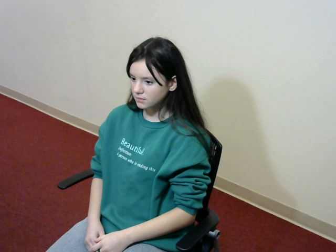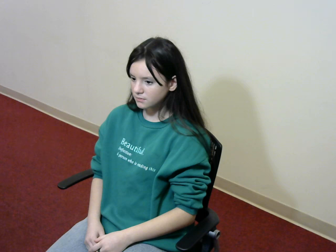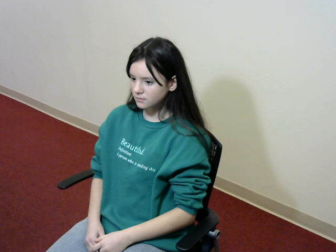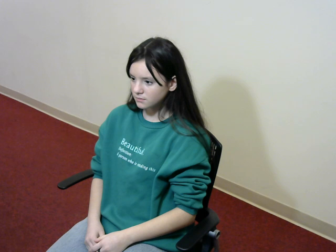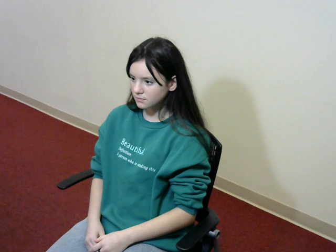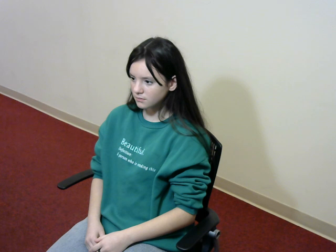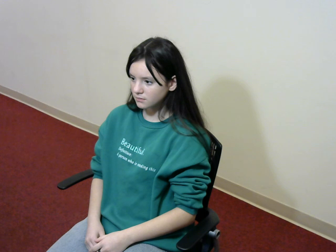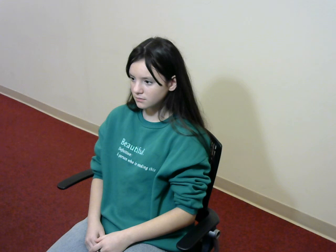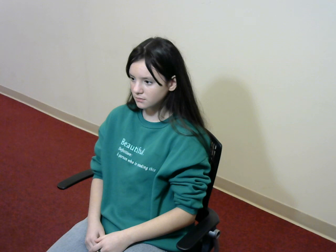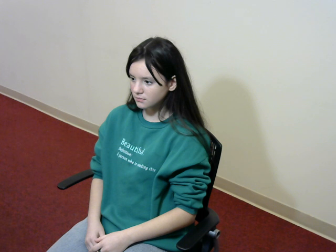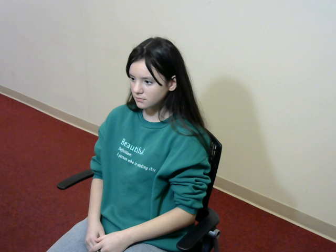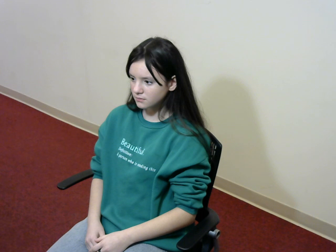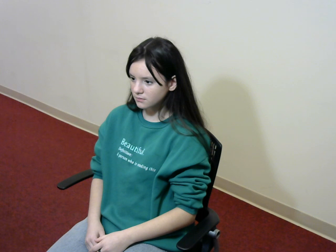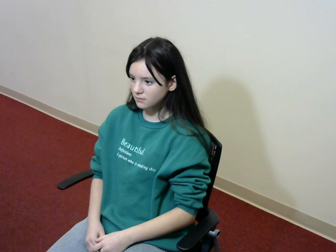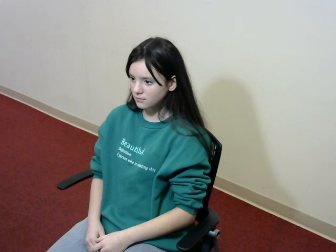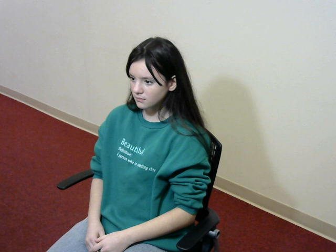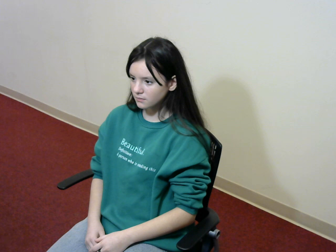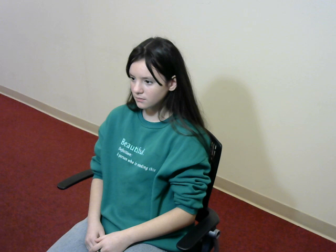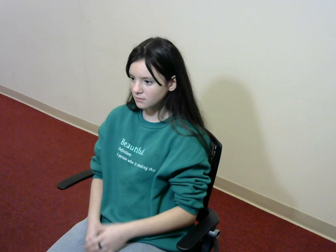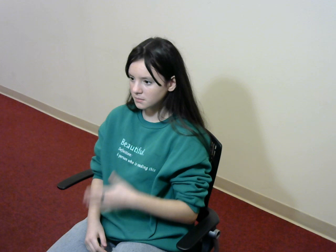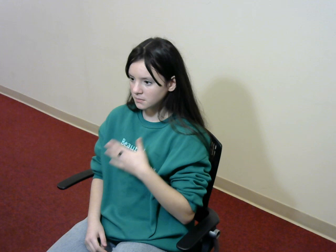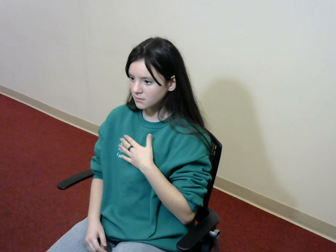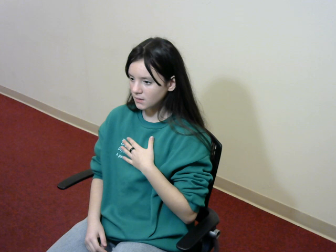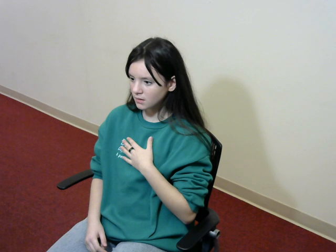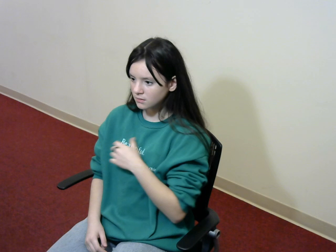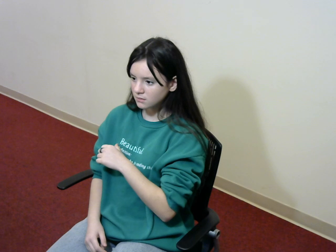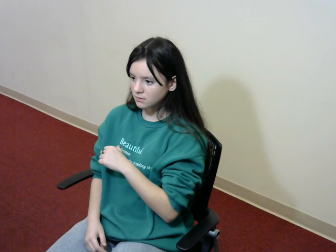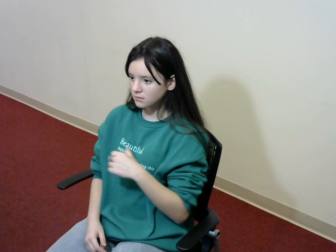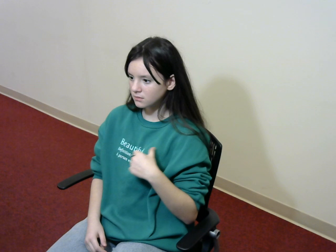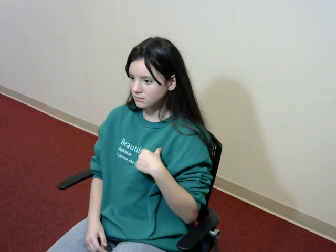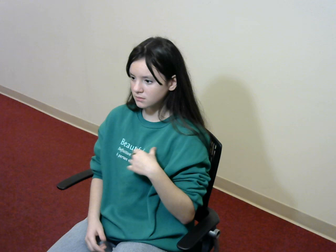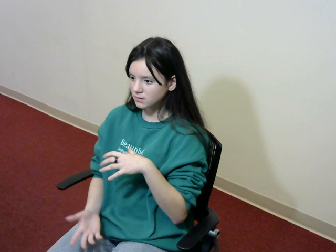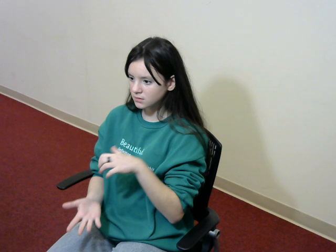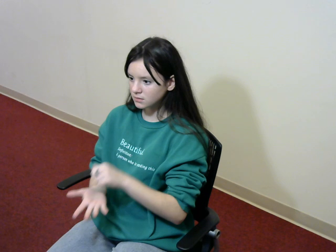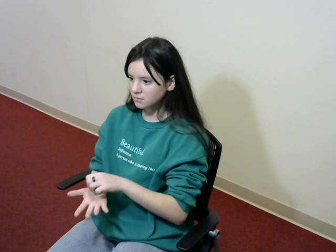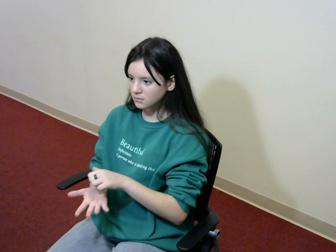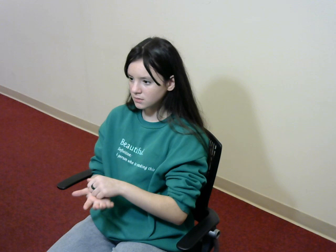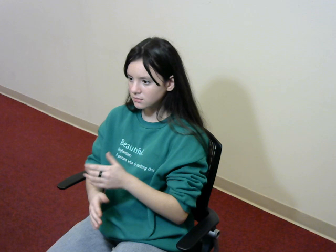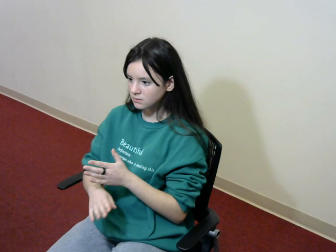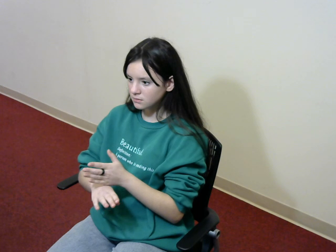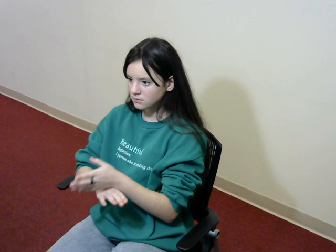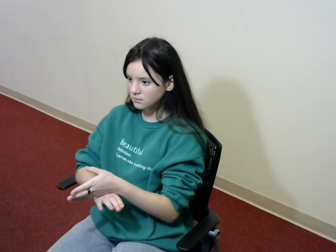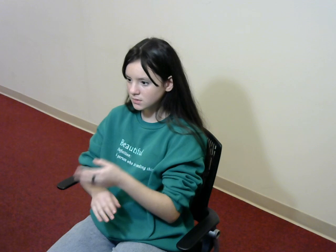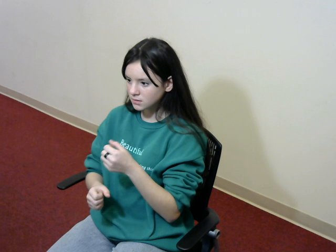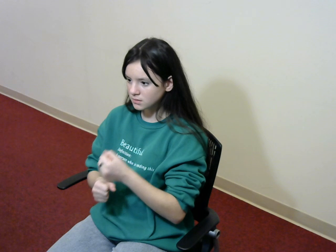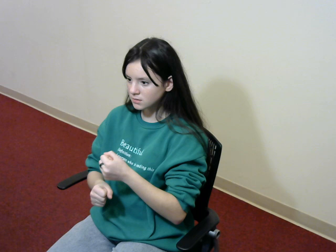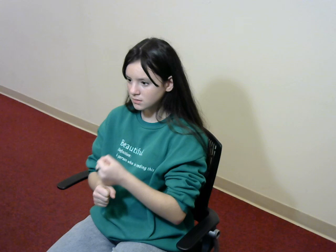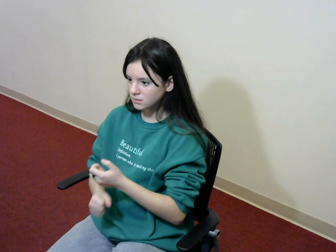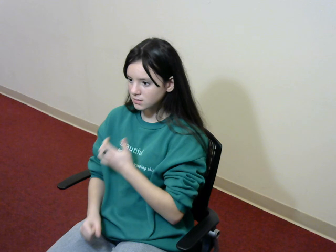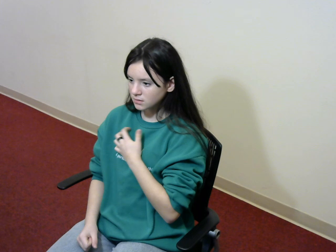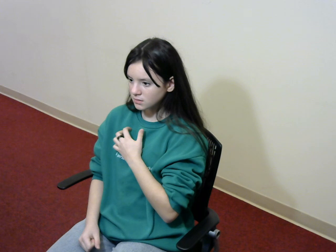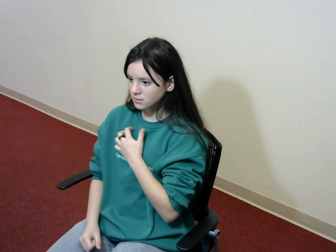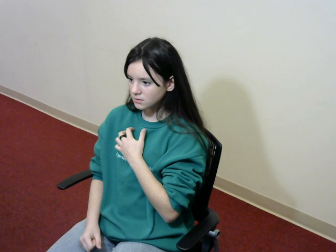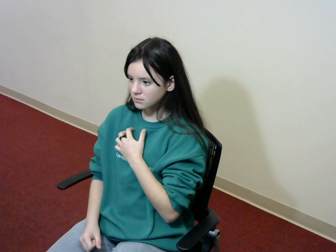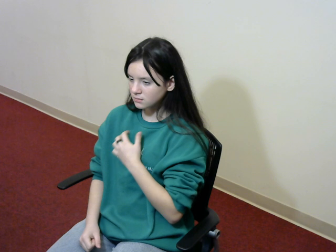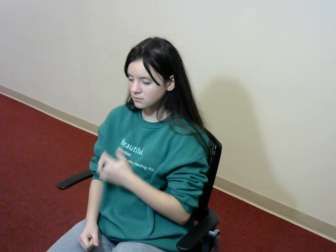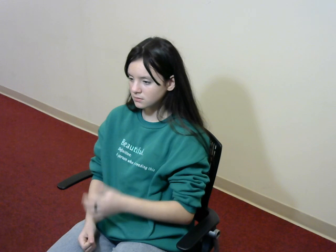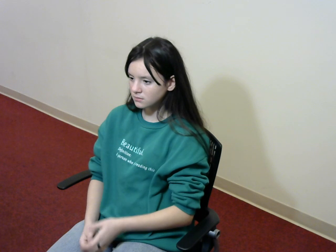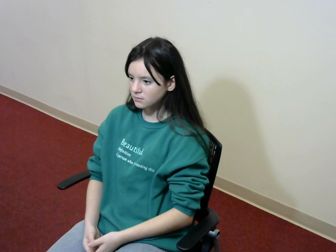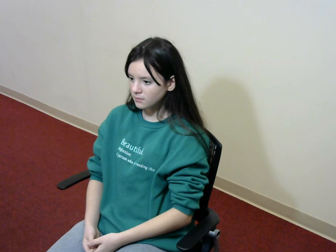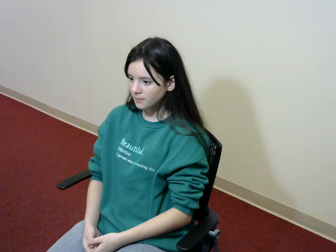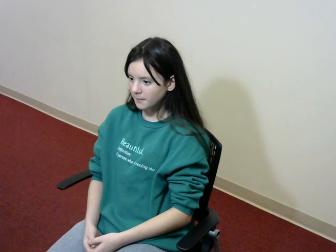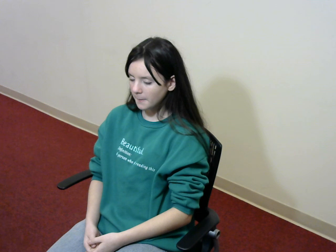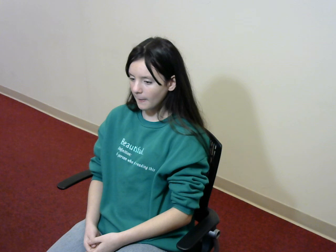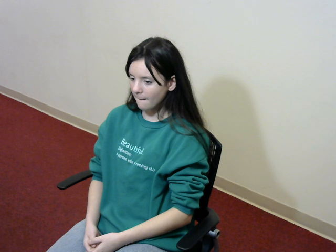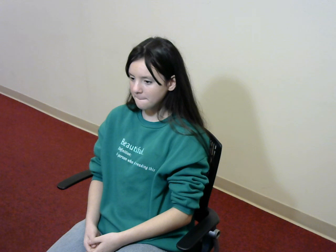Mən özünüməşğulluğa müraciət etmək istəyirəm